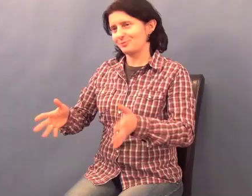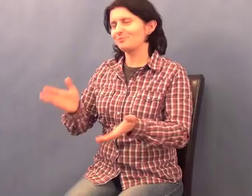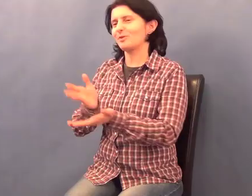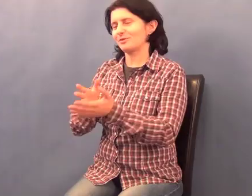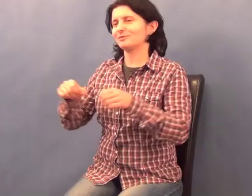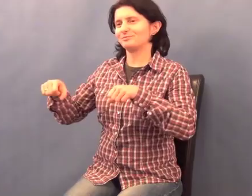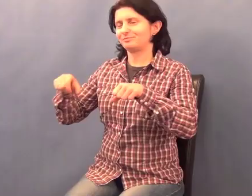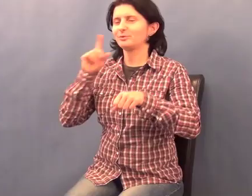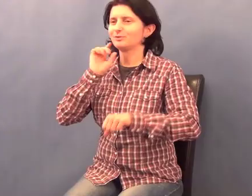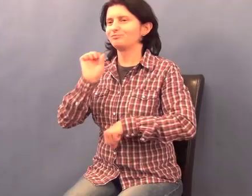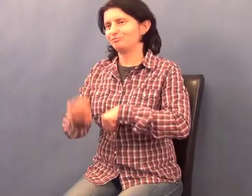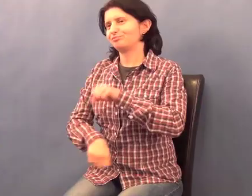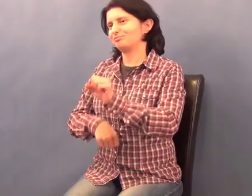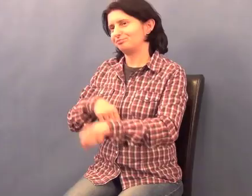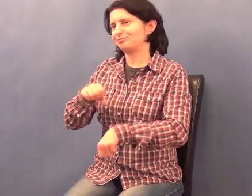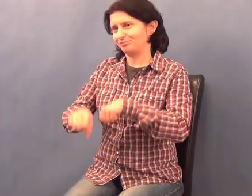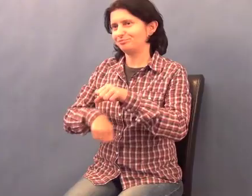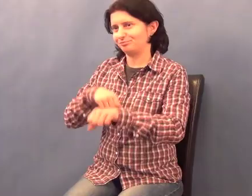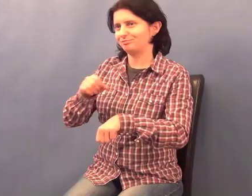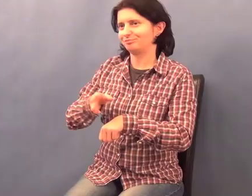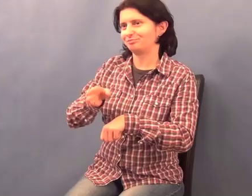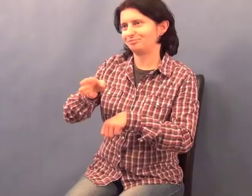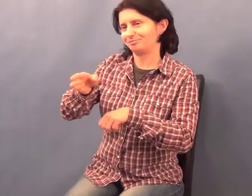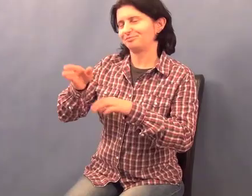Rowerzysta sobie idzie i odjeżdża.